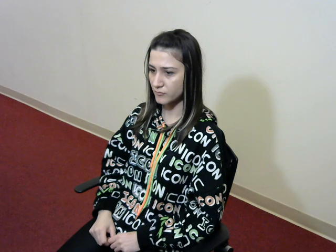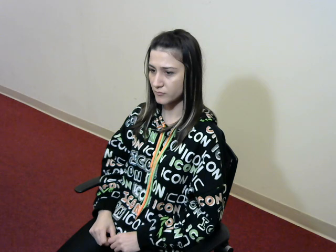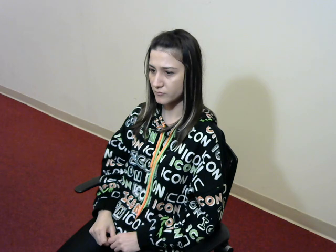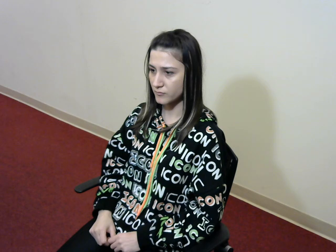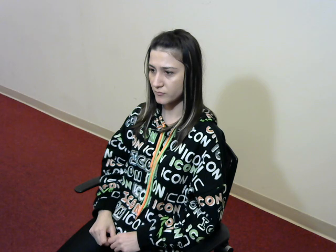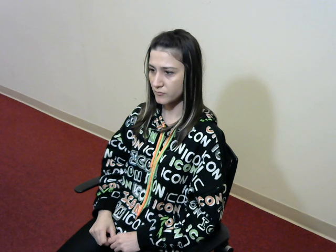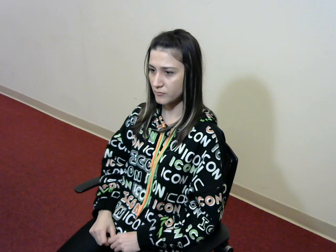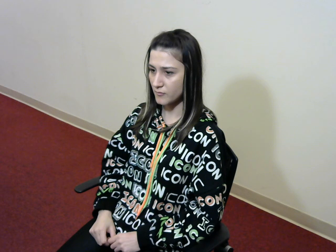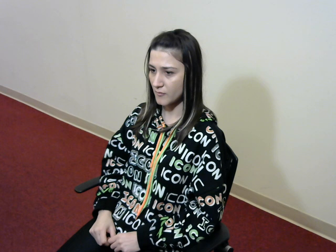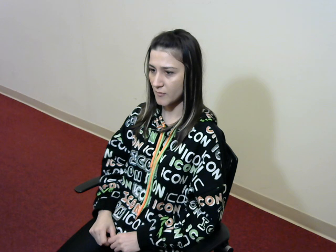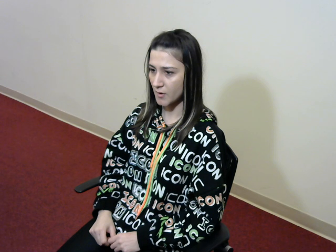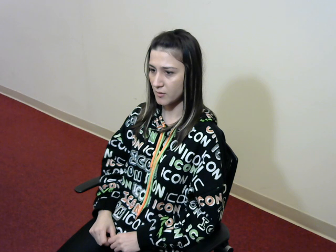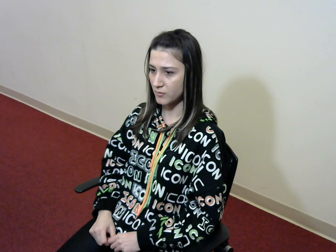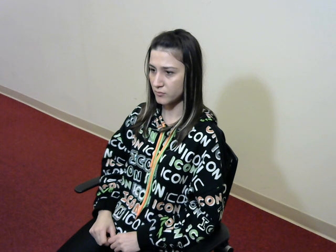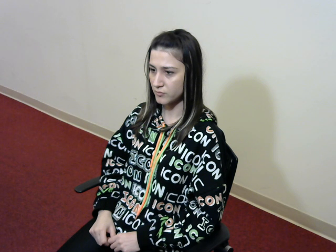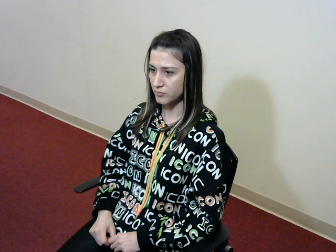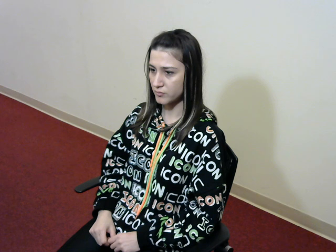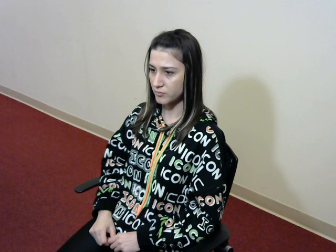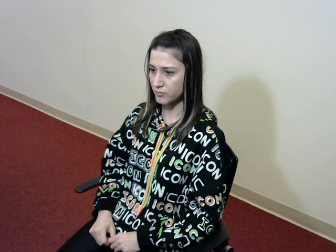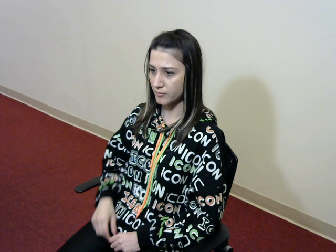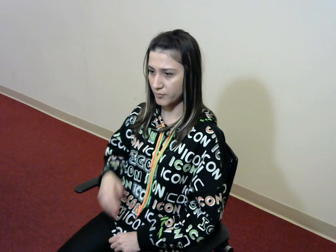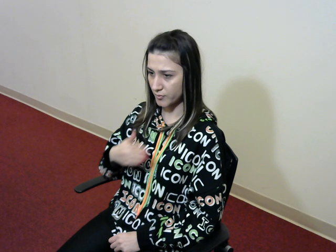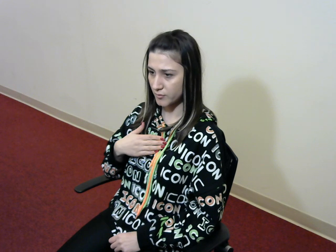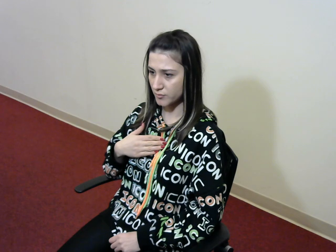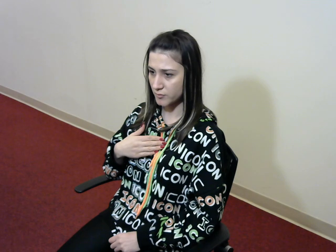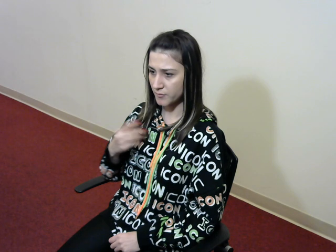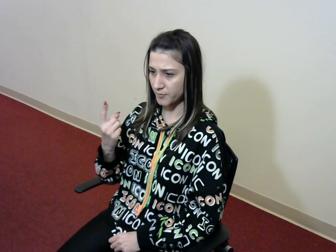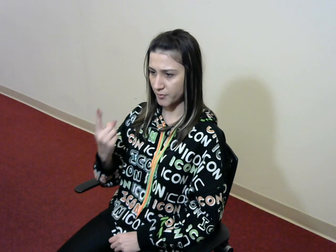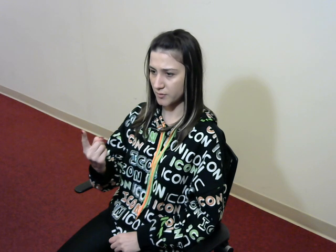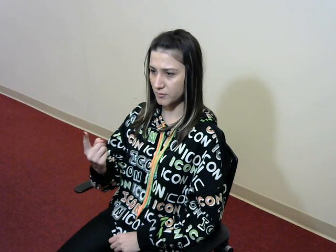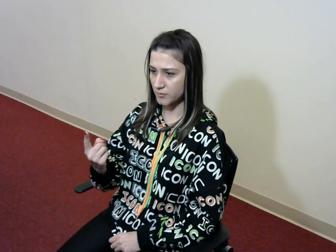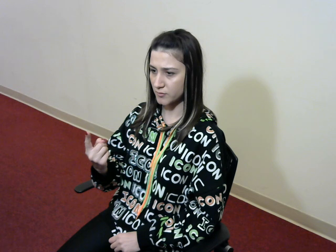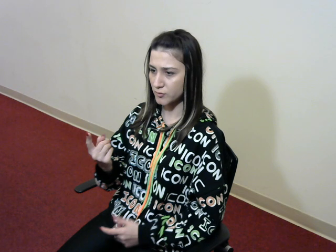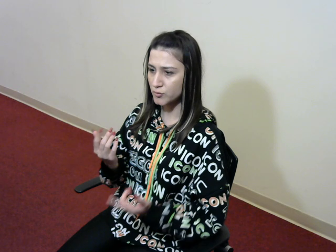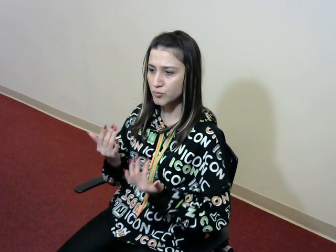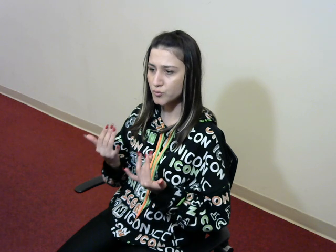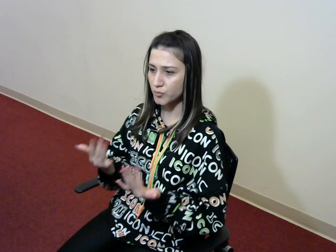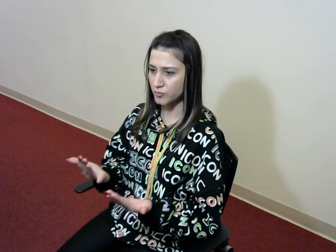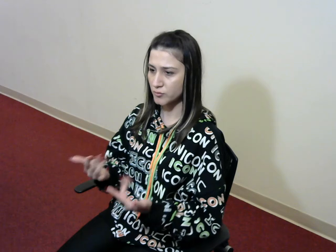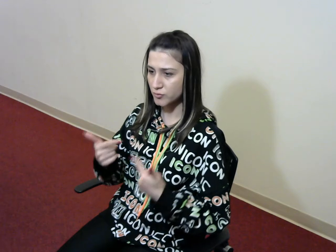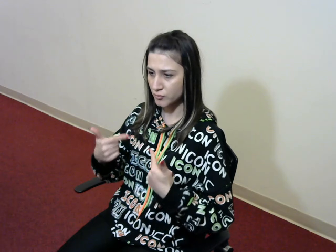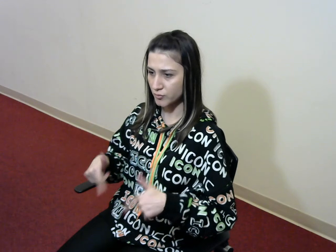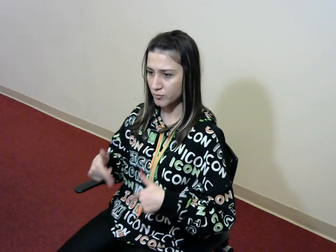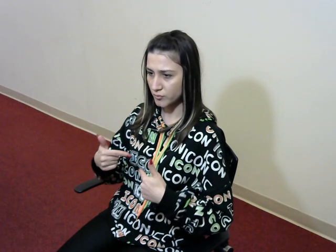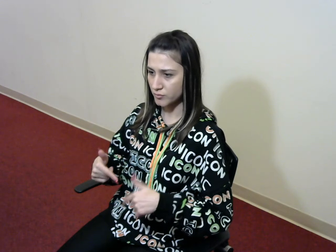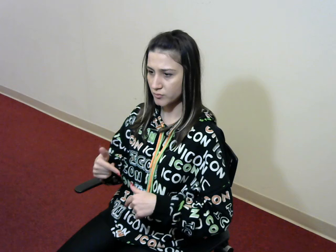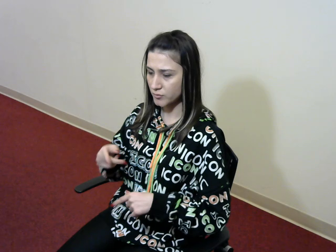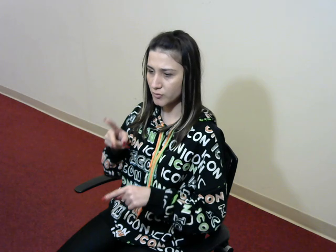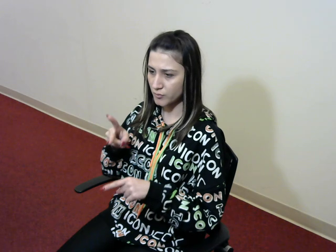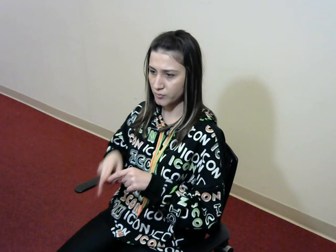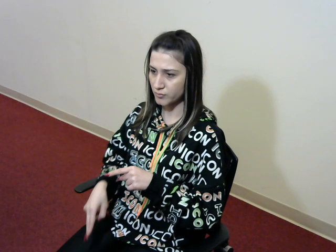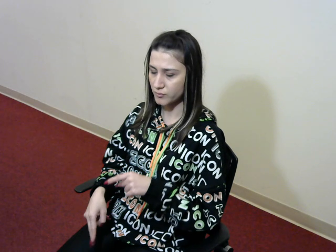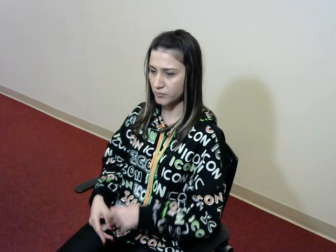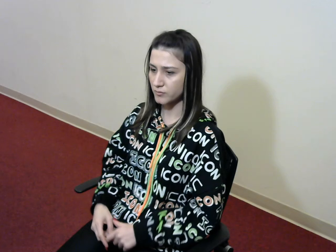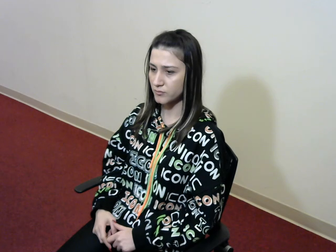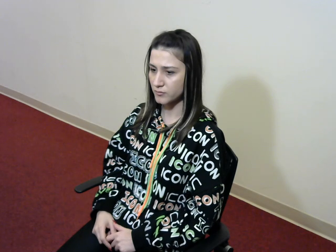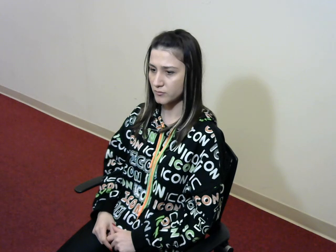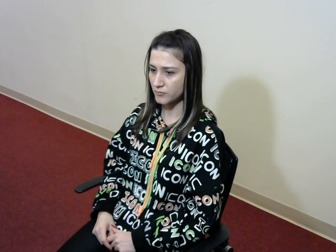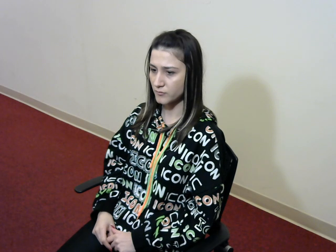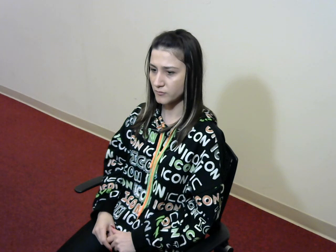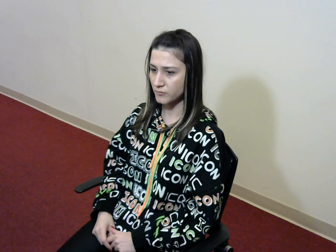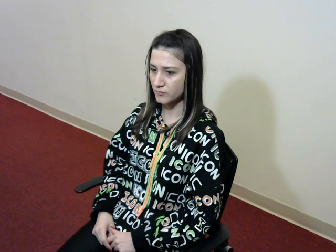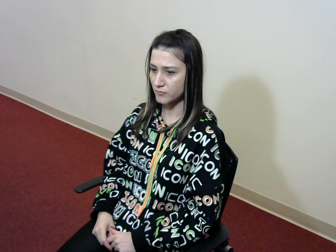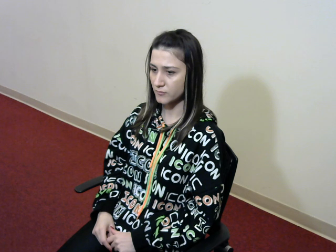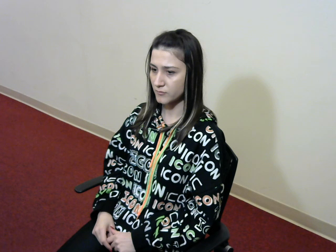Mən bir neçə imtahandan kəsildim